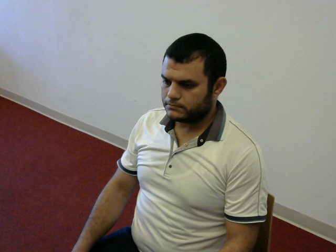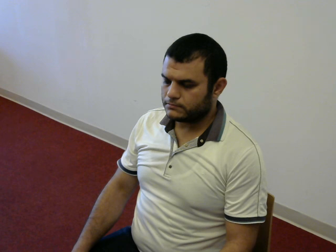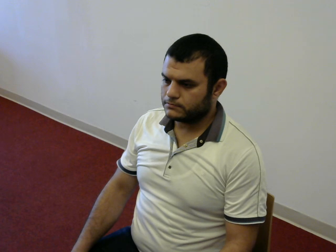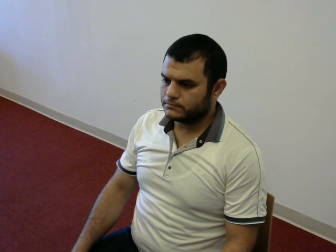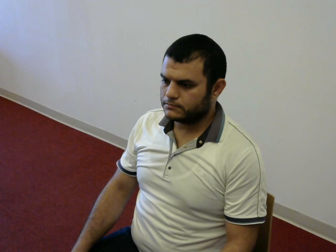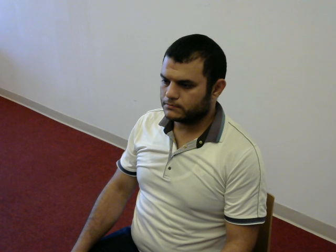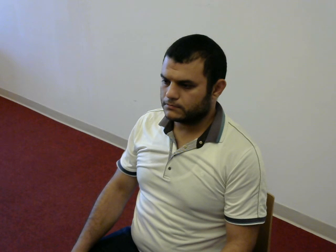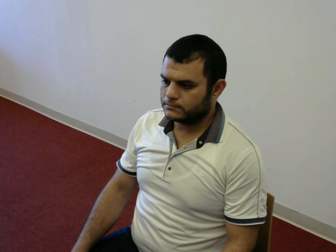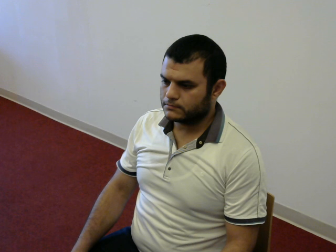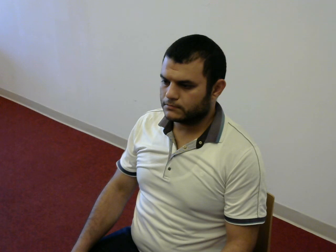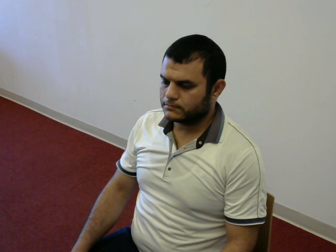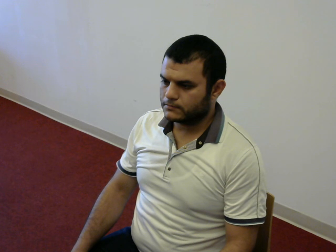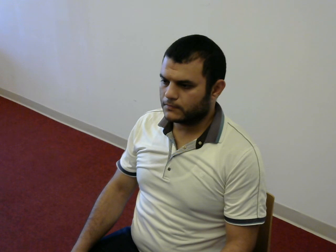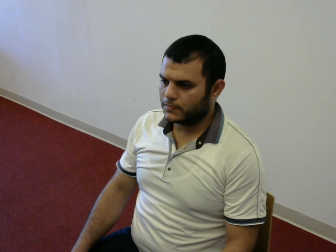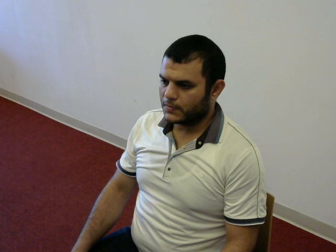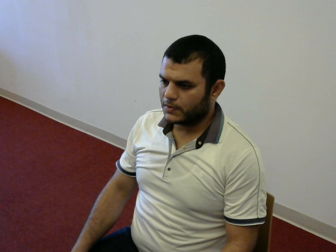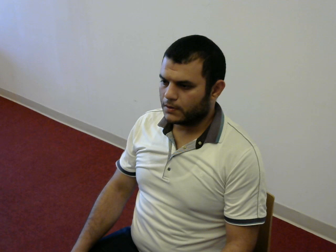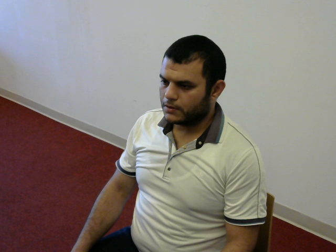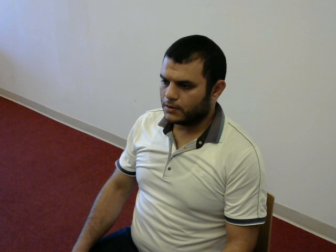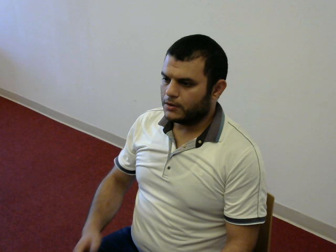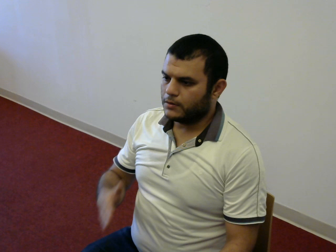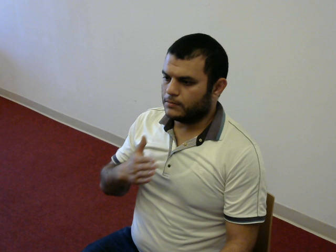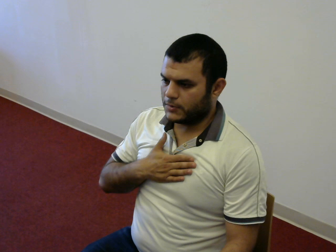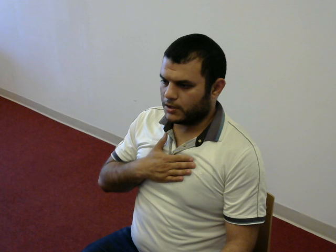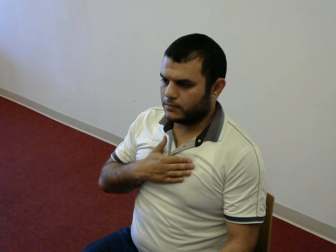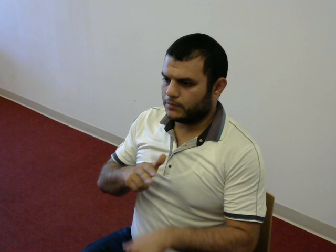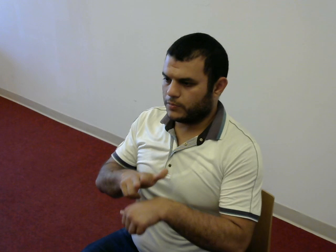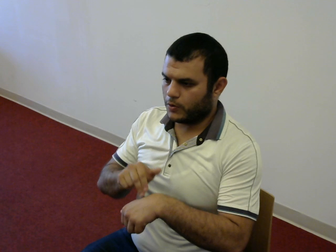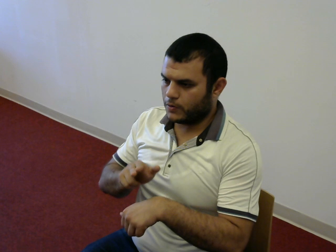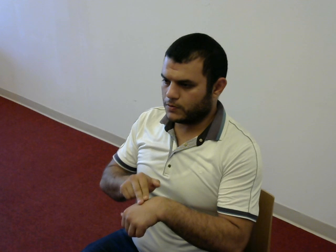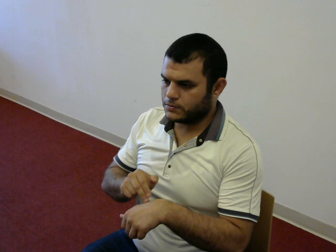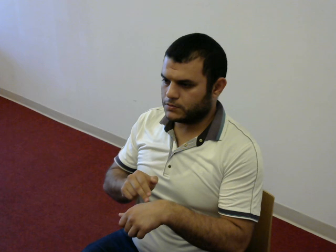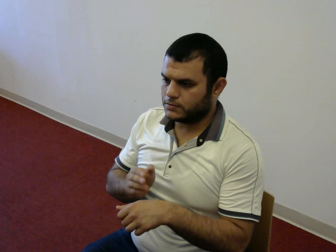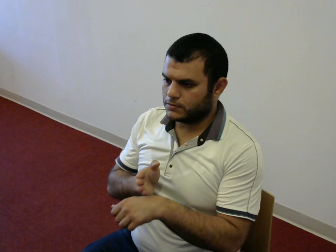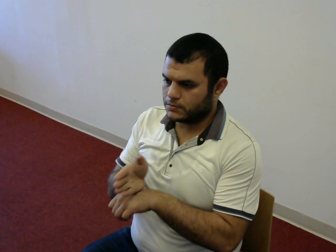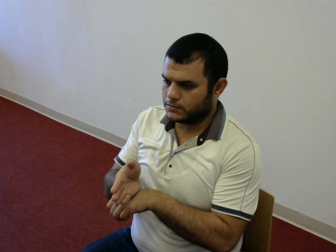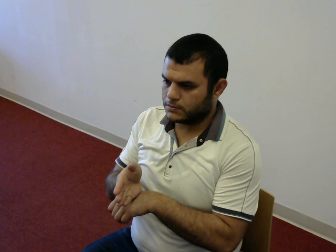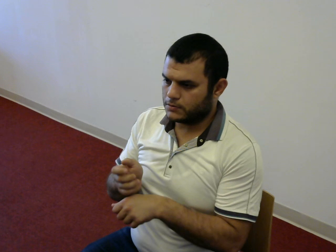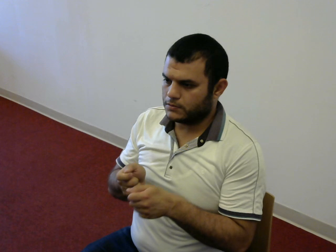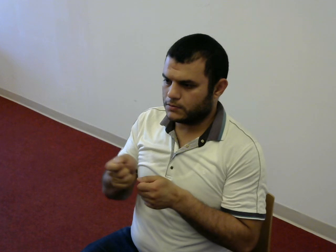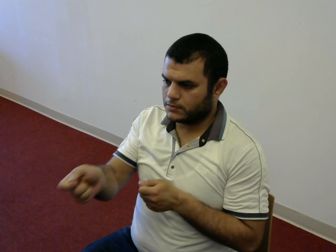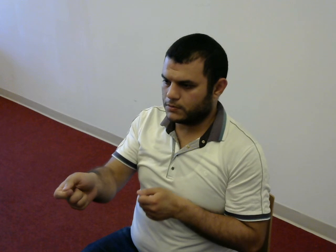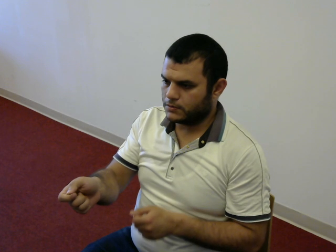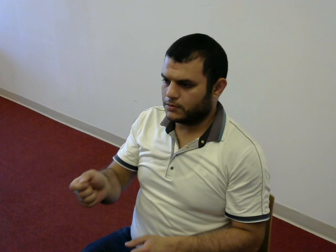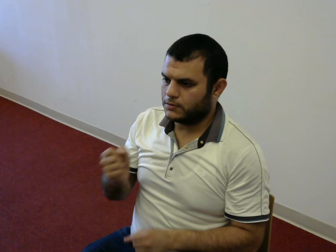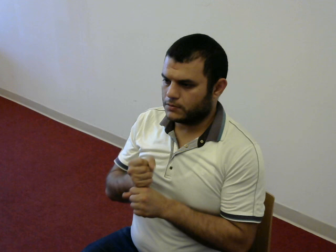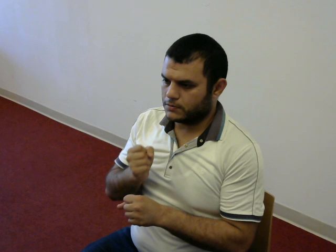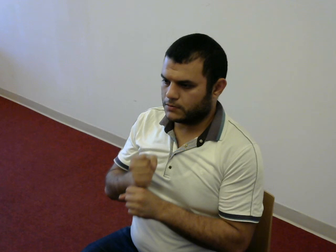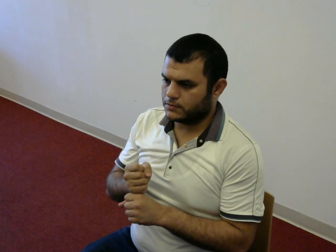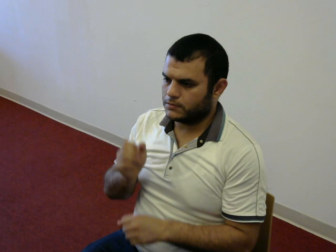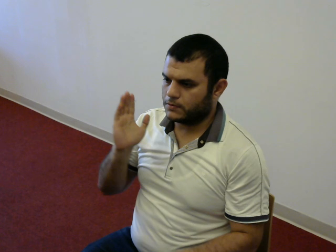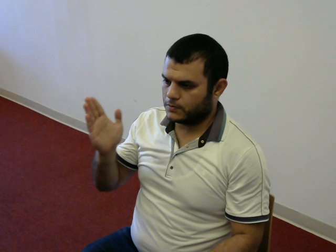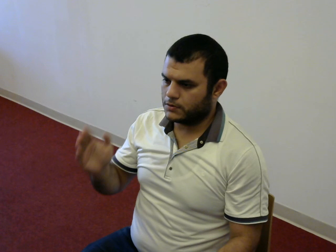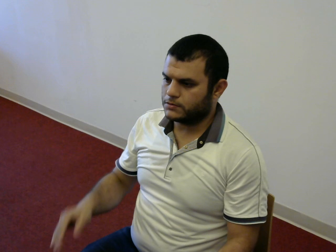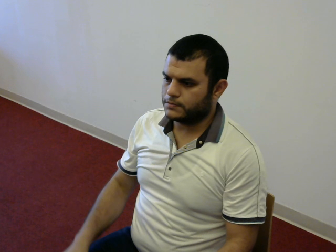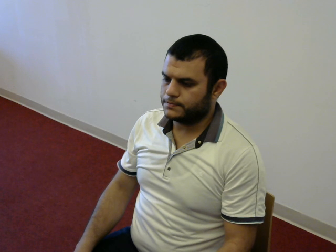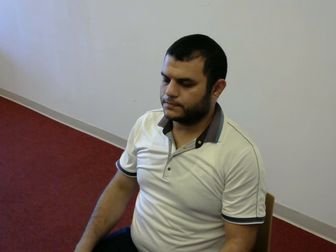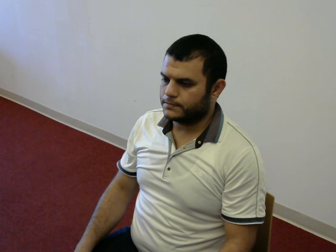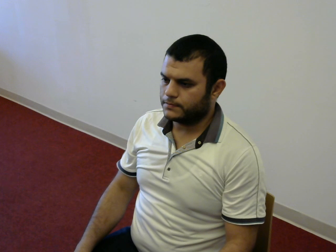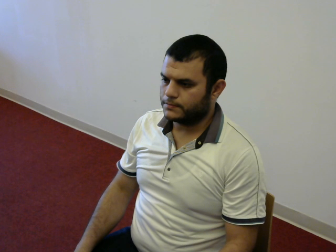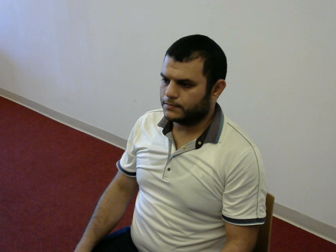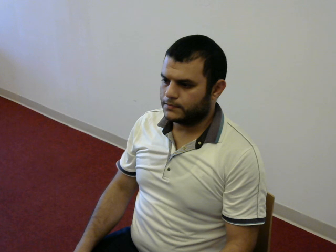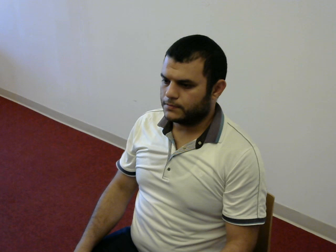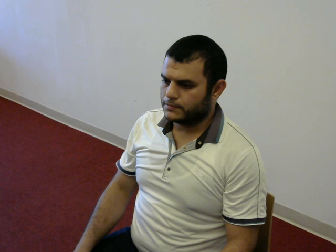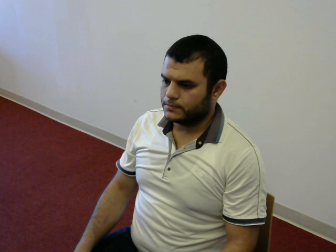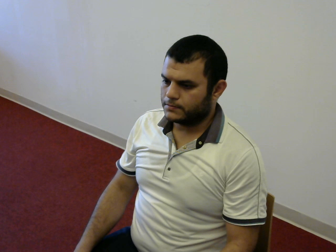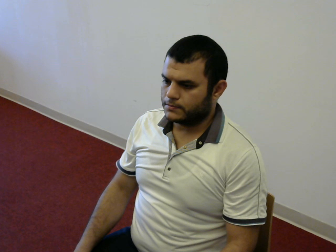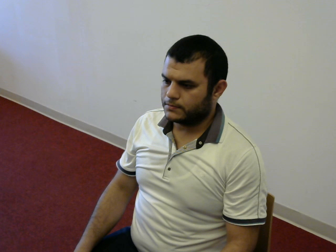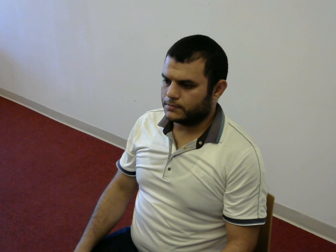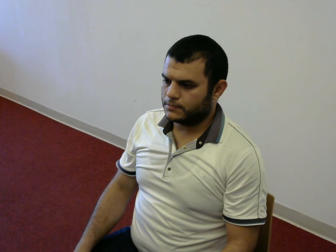Mən polisə müraciət edəcəyəm